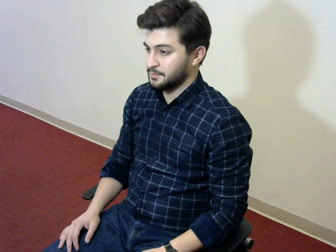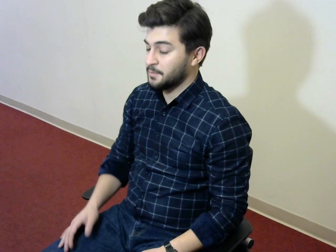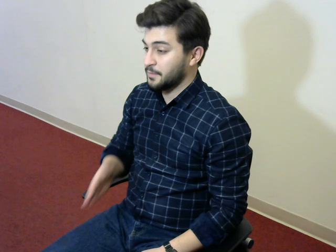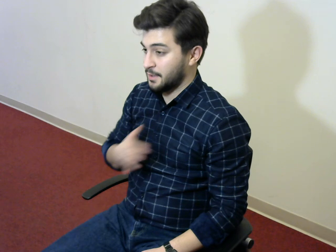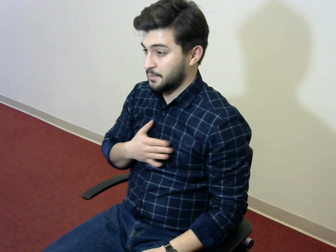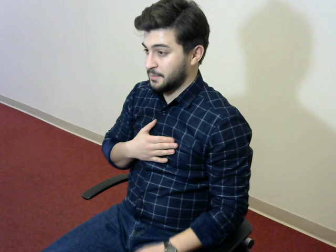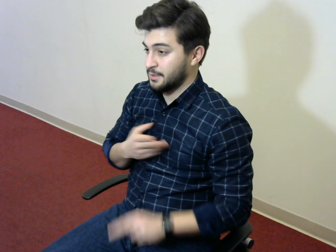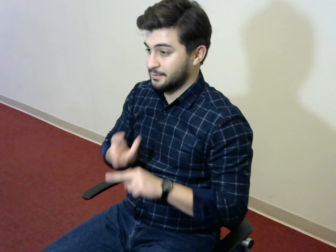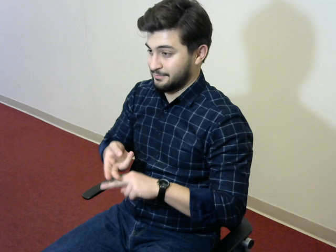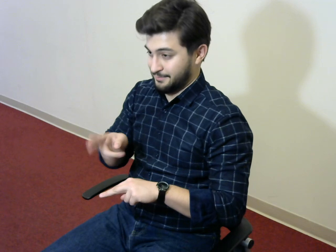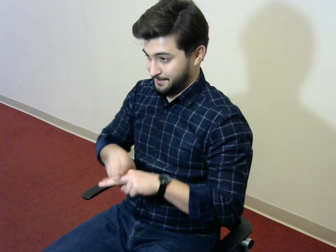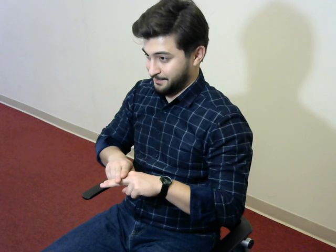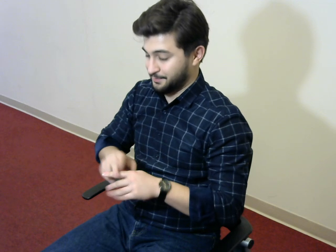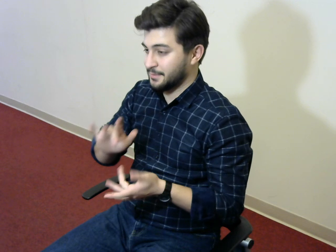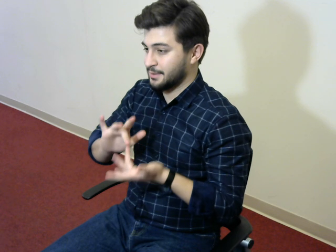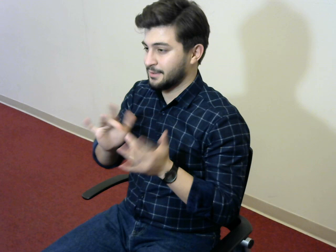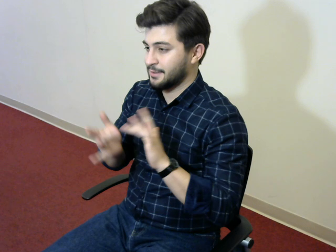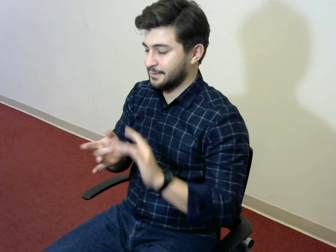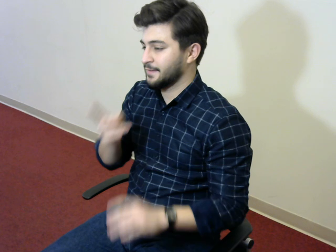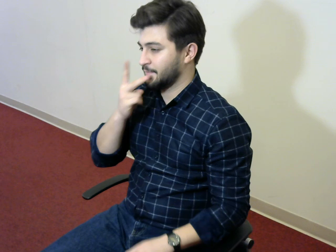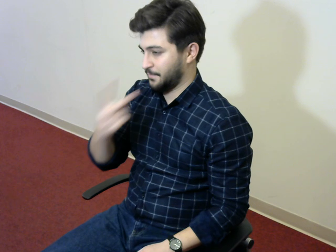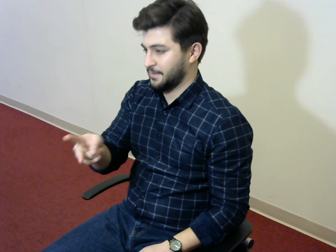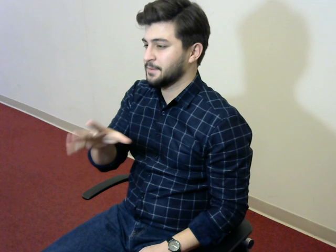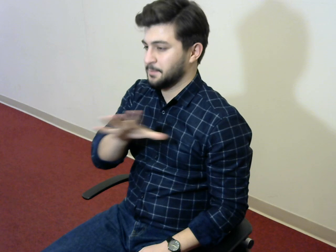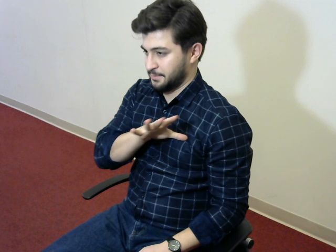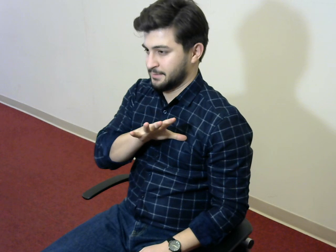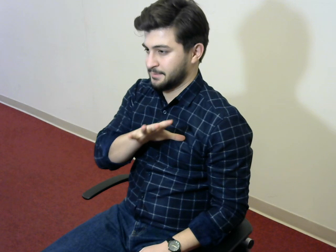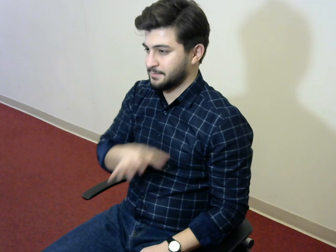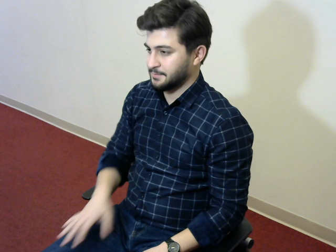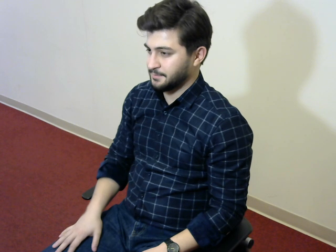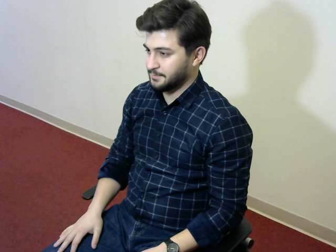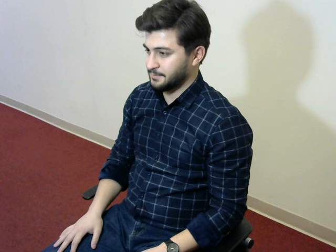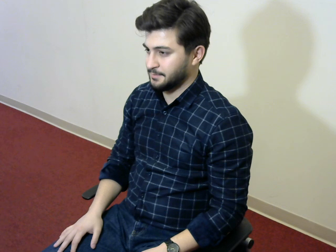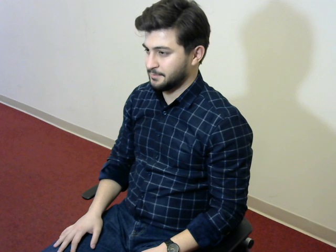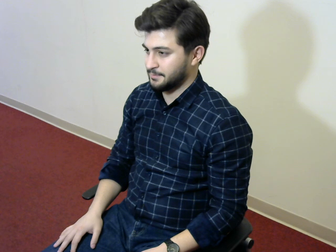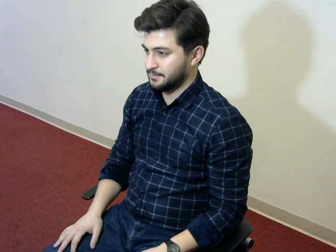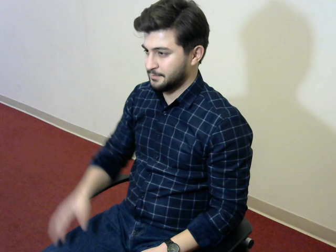Mən bunu internetdə görmüşəm